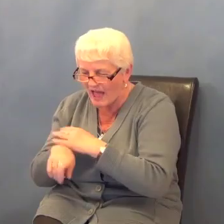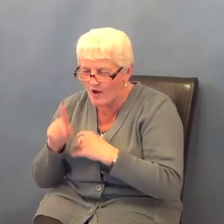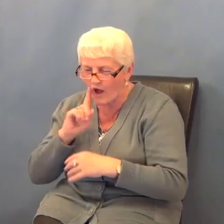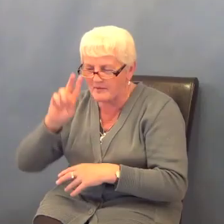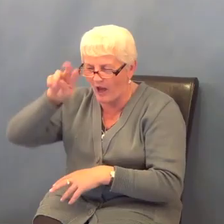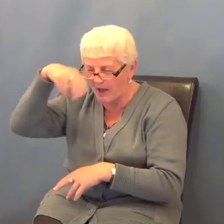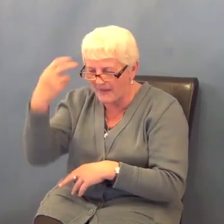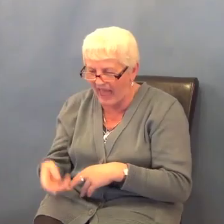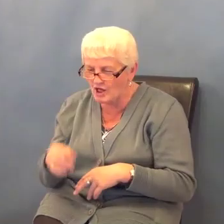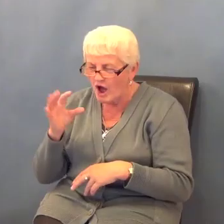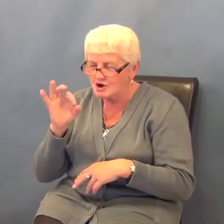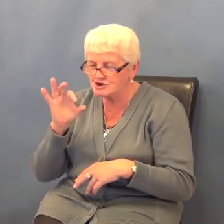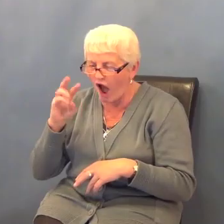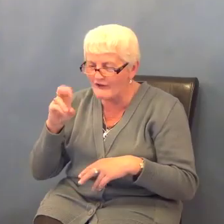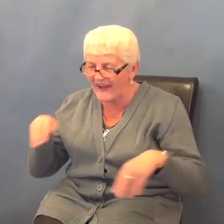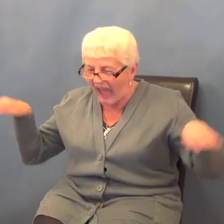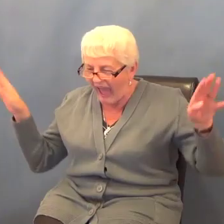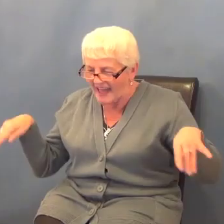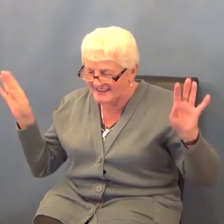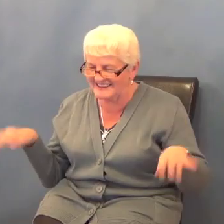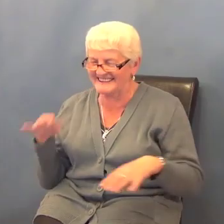Chłopiec spadł z drzewa, nad nim lata sowa.